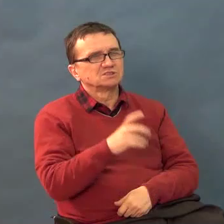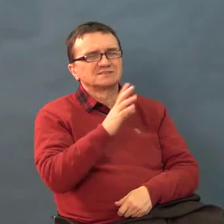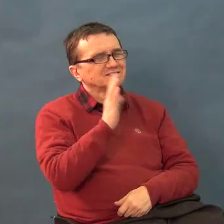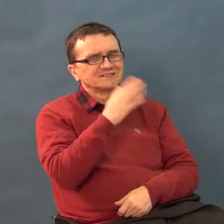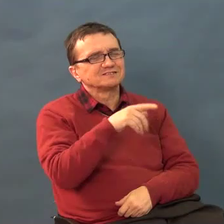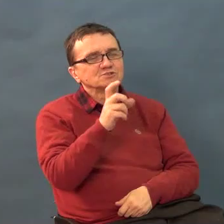Nie!